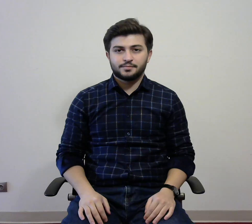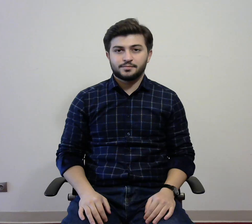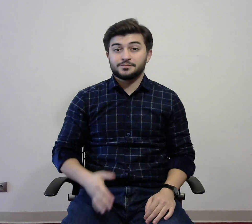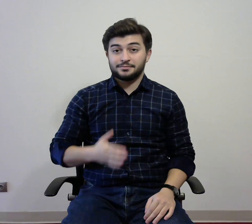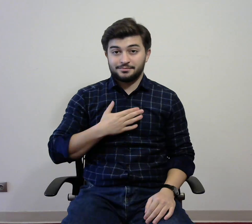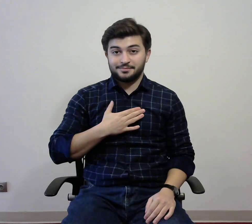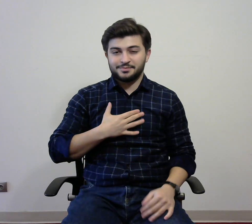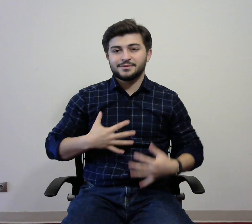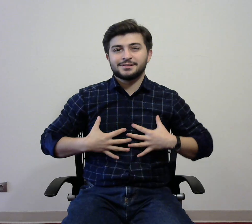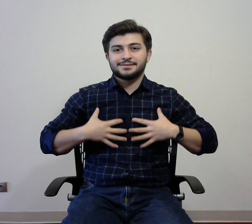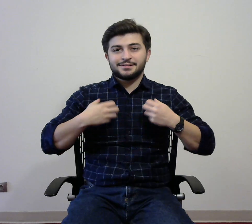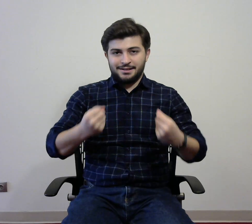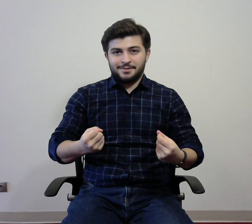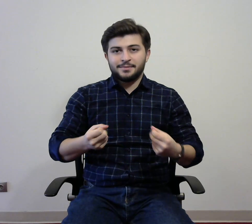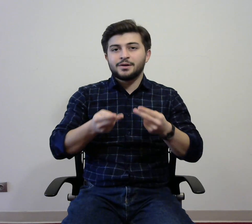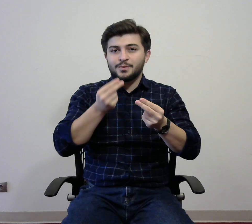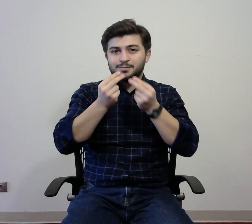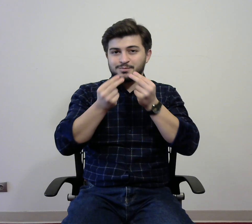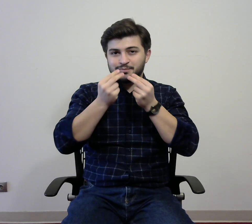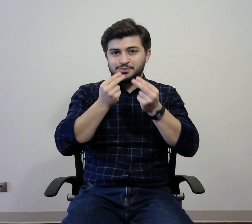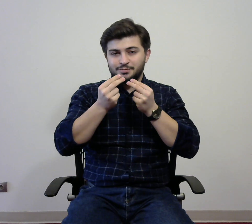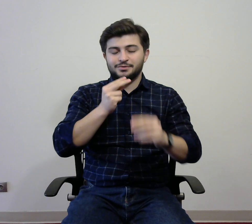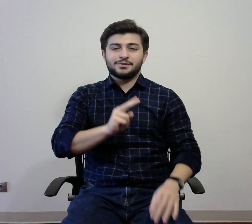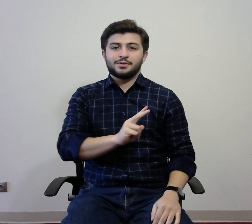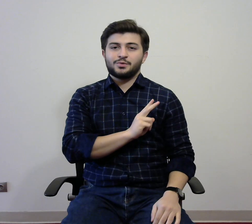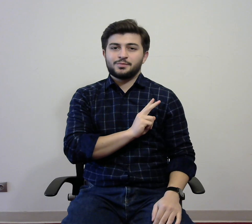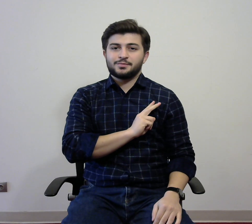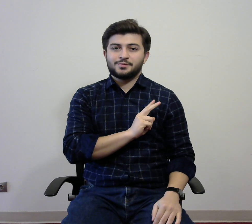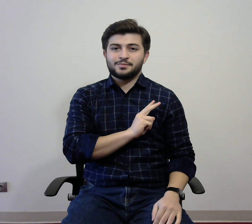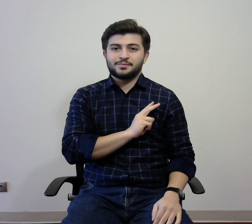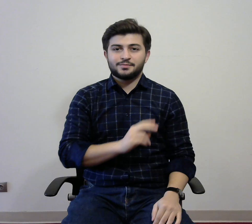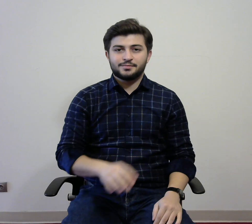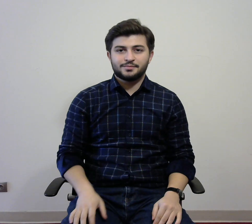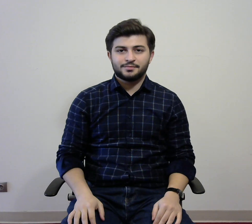Mən sağlam qidalanmağı sevirəm